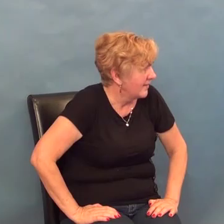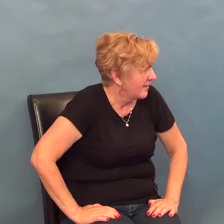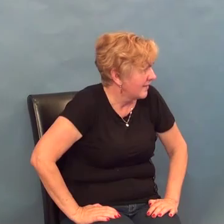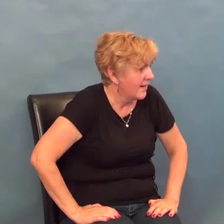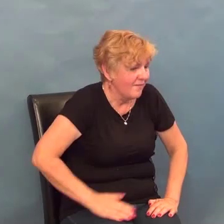Wiem, wiem.